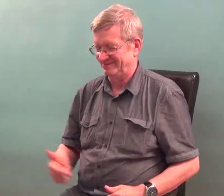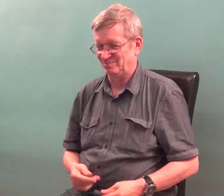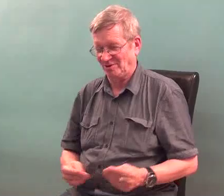Ale fart!